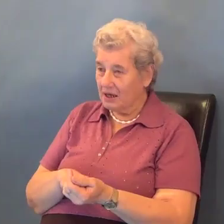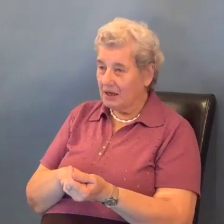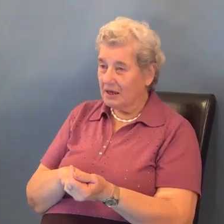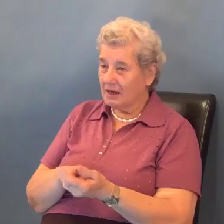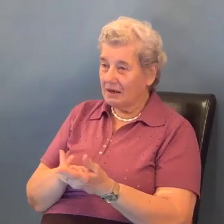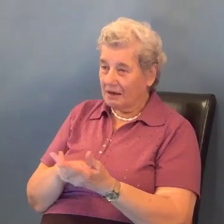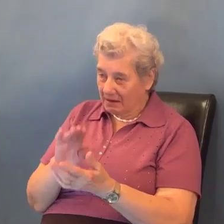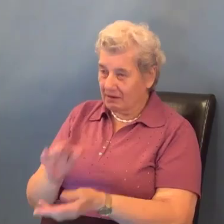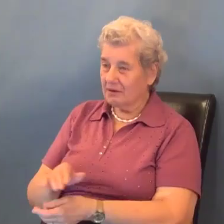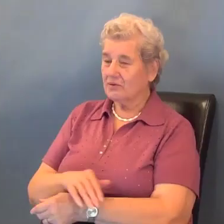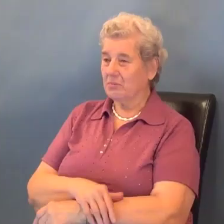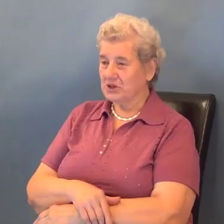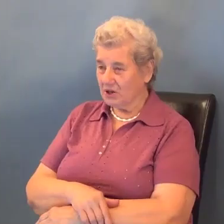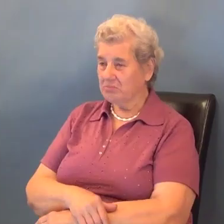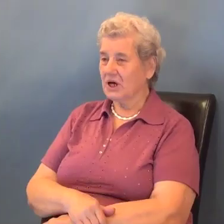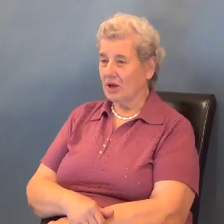Dobrze, dobrze.